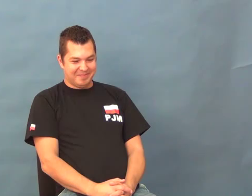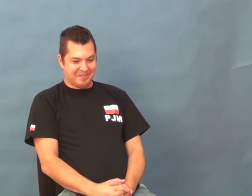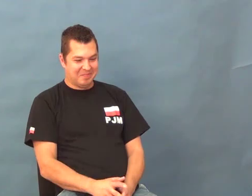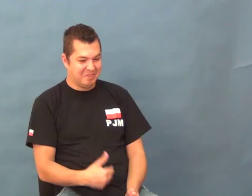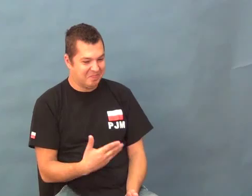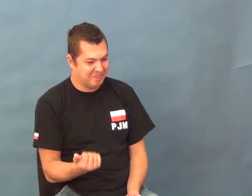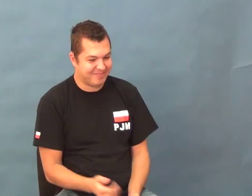Ja nie wiem.